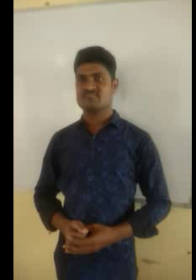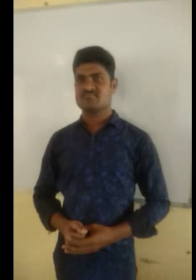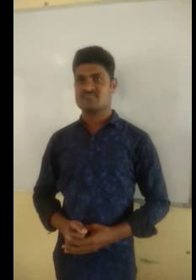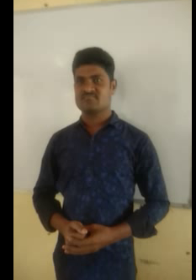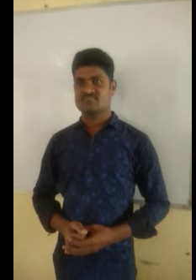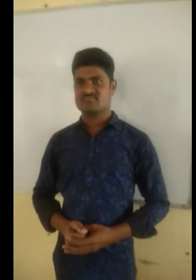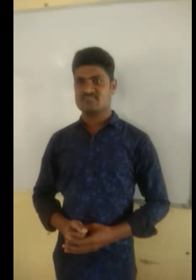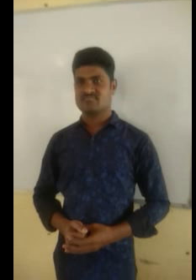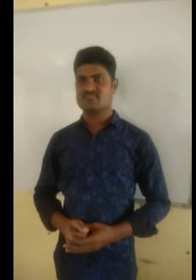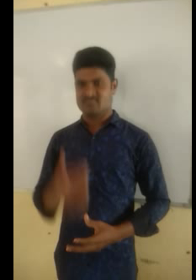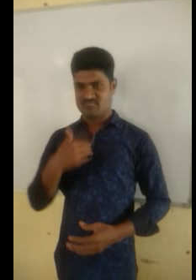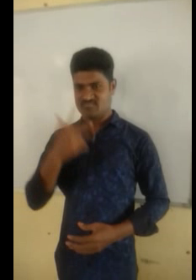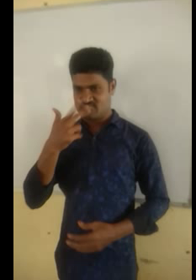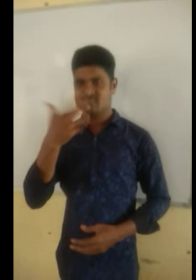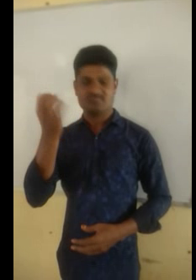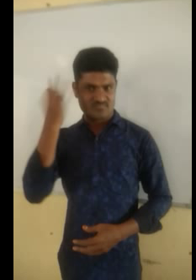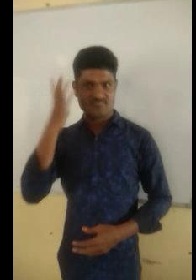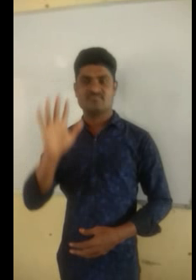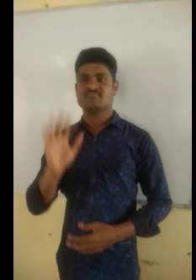try to understand